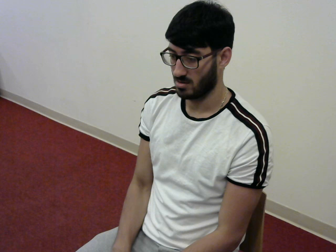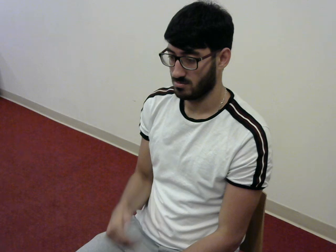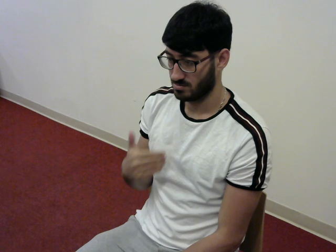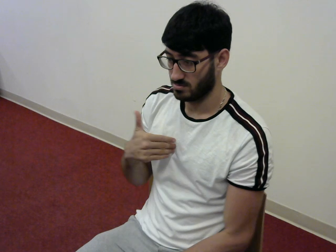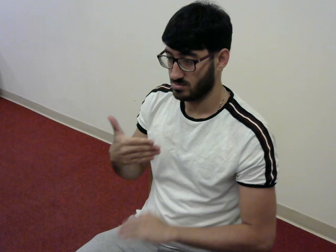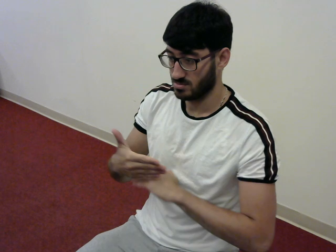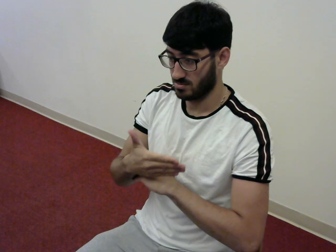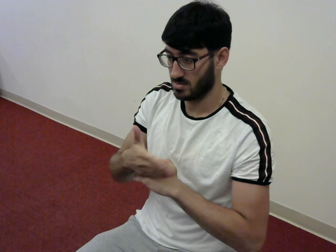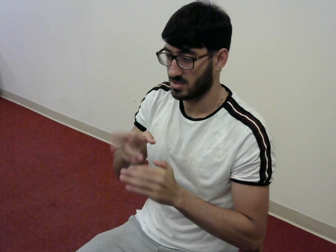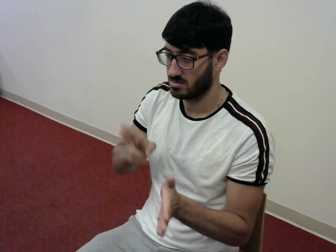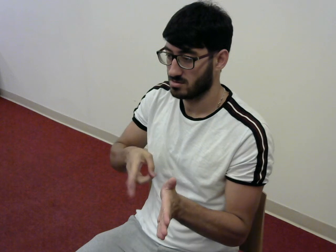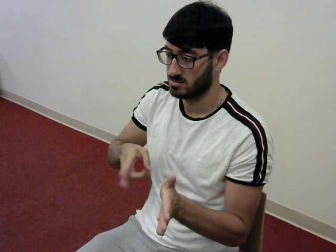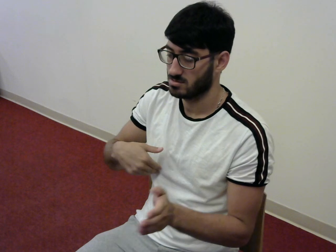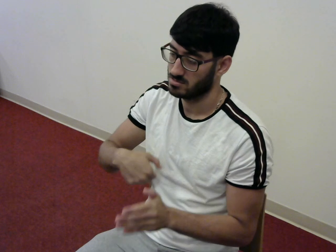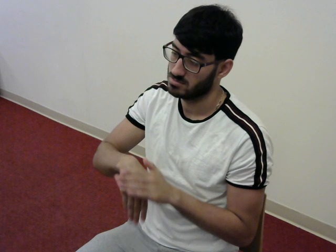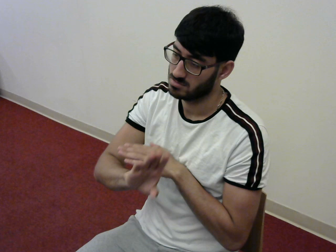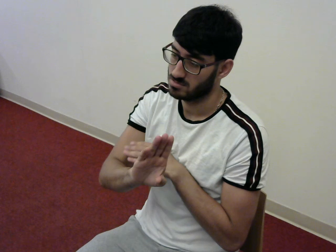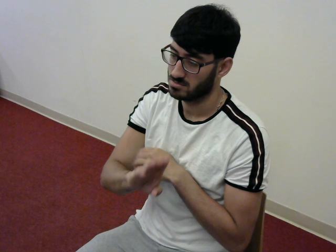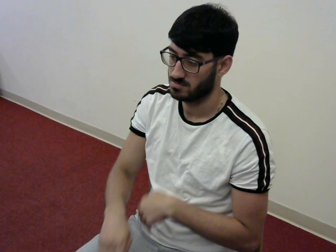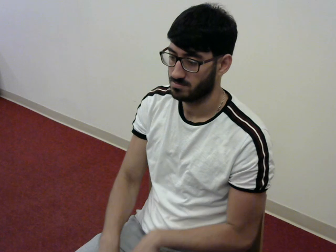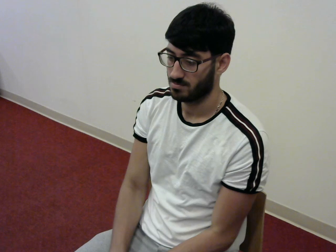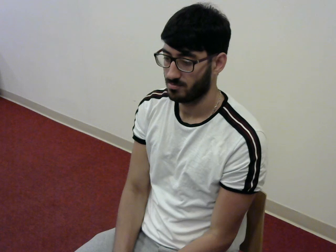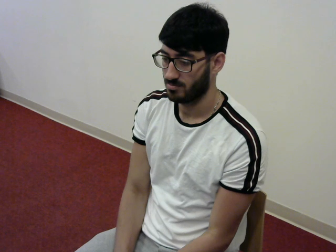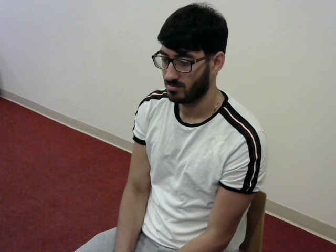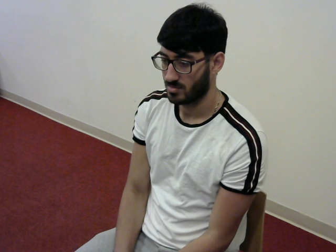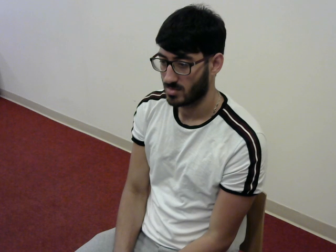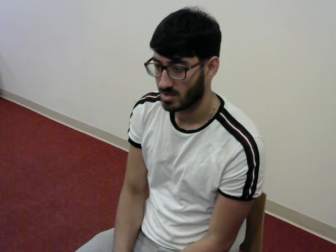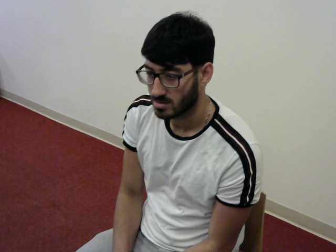Mən Sumqayıta qatarla gedirəm